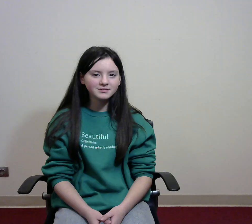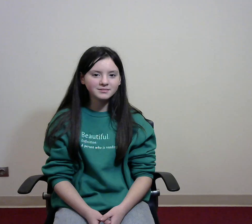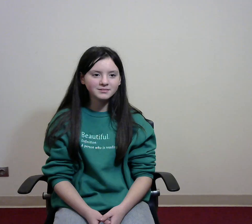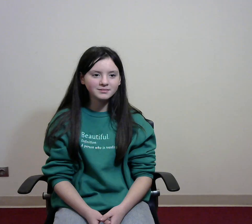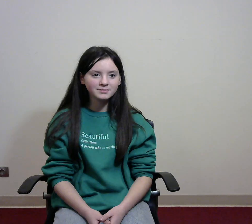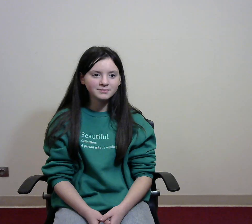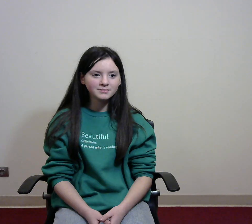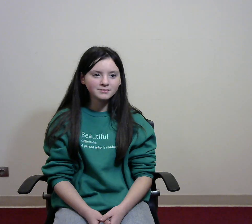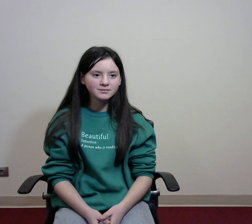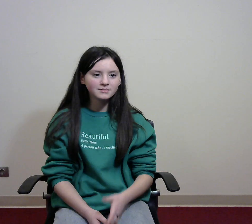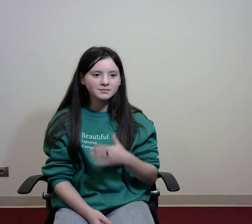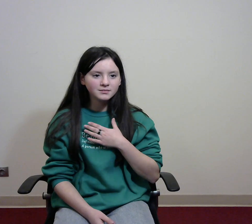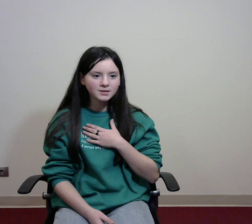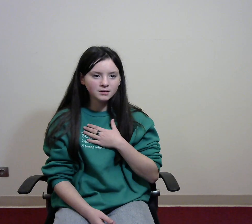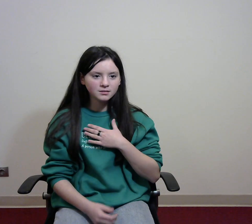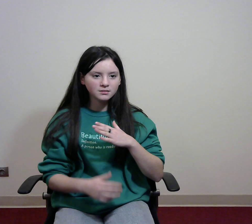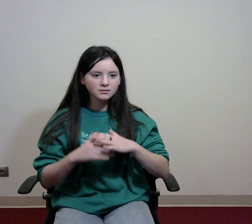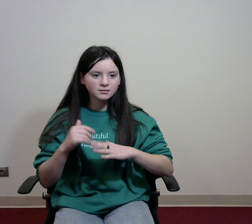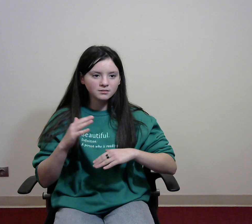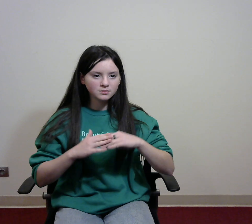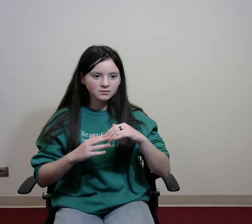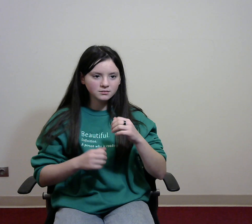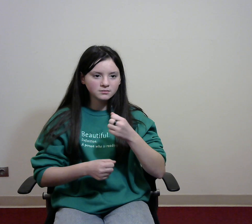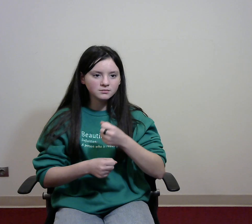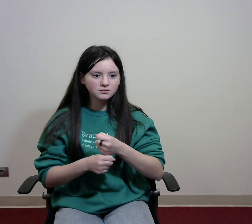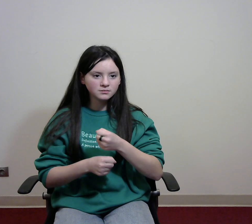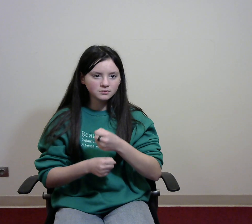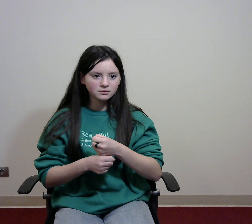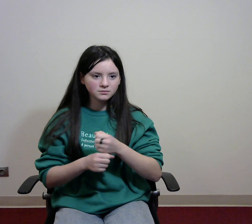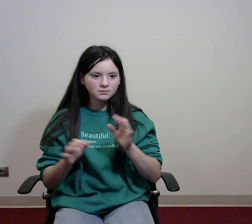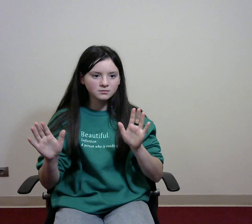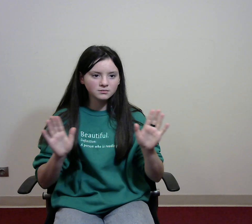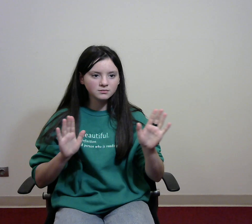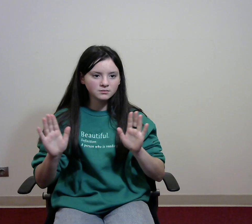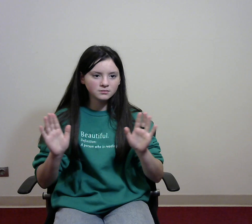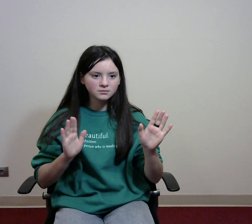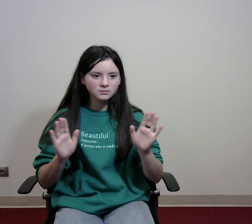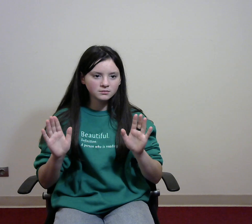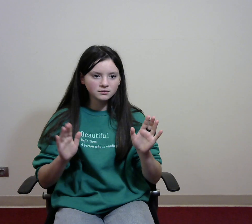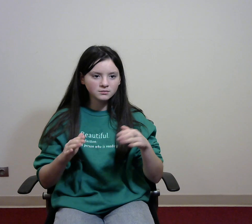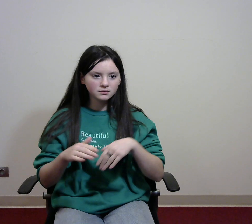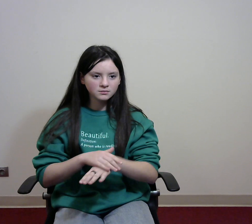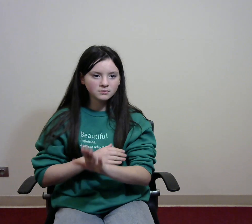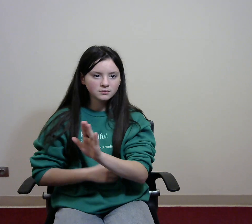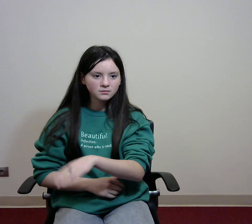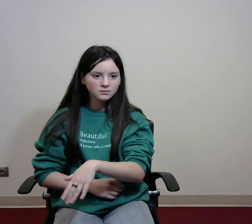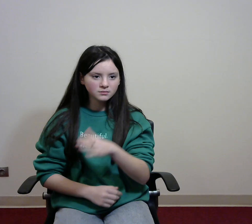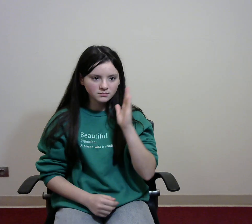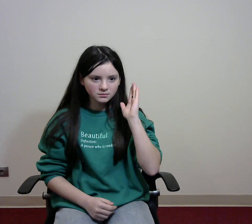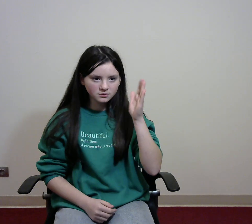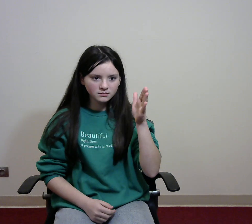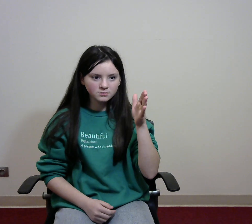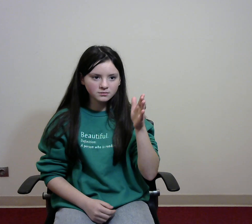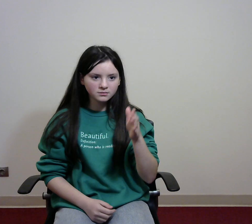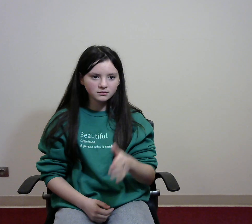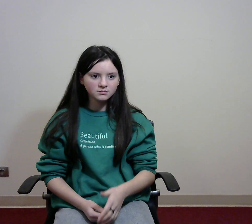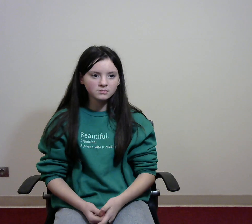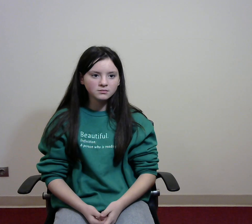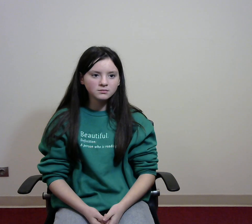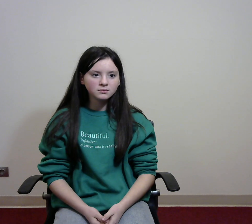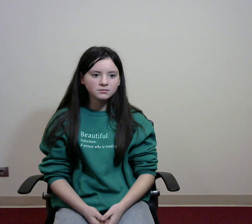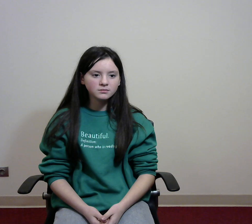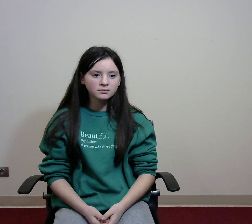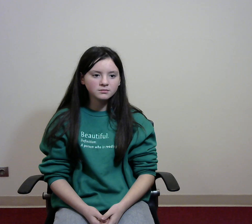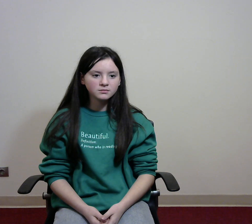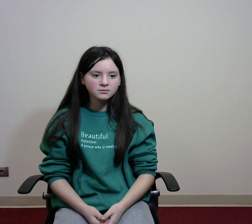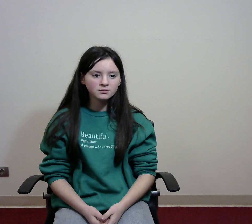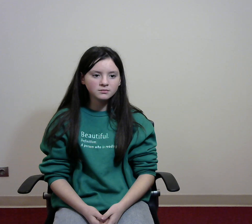Bu həftə əl işləri sərgisinə gedəcəm